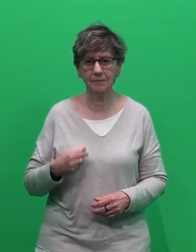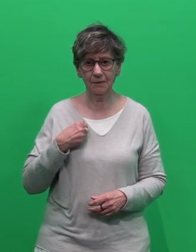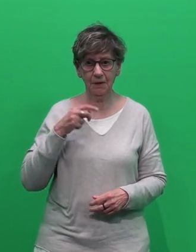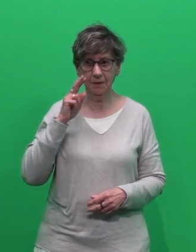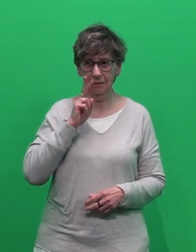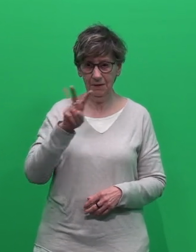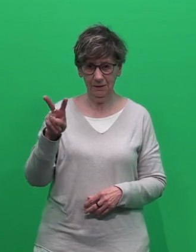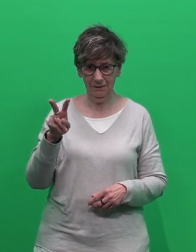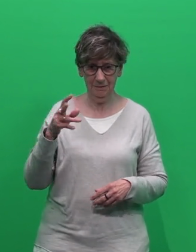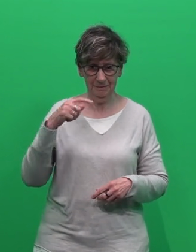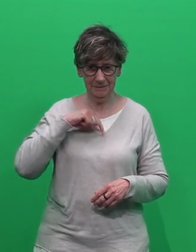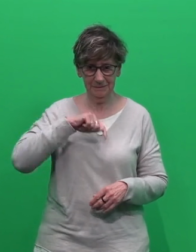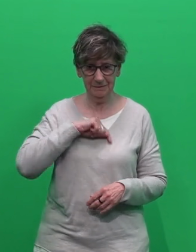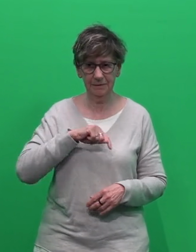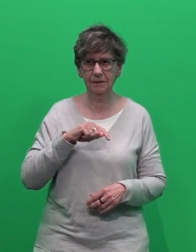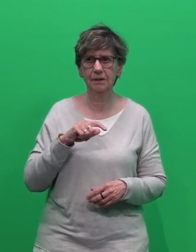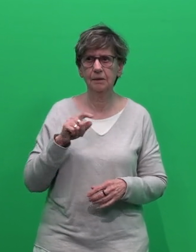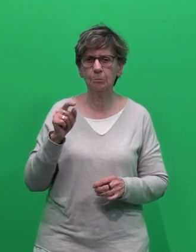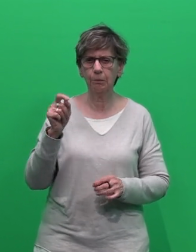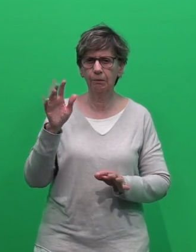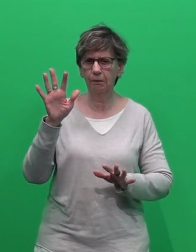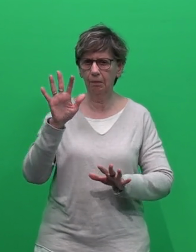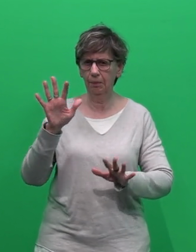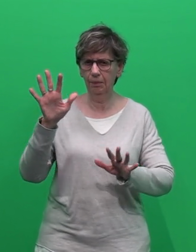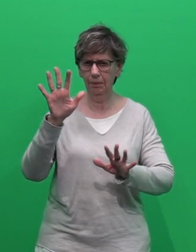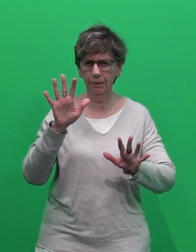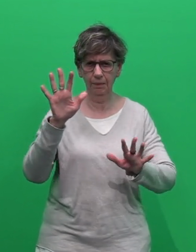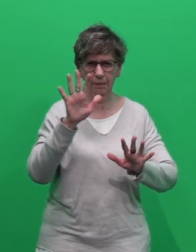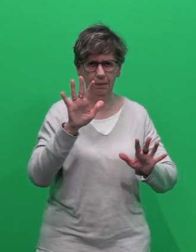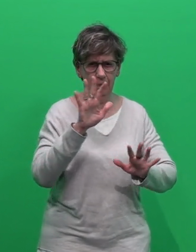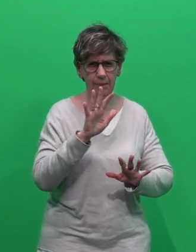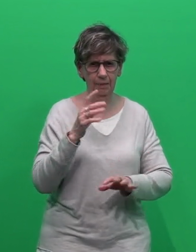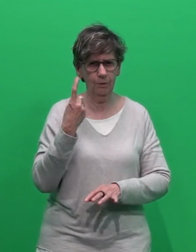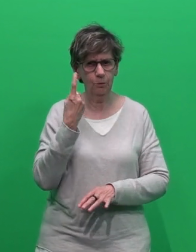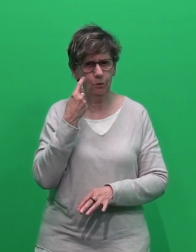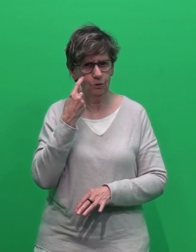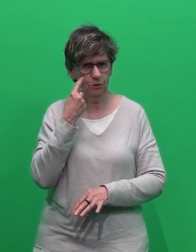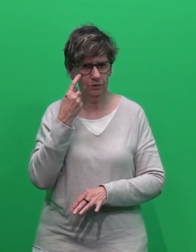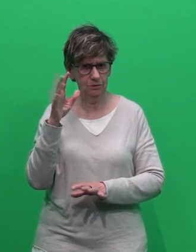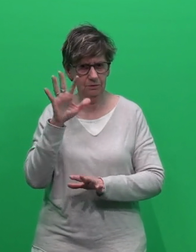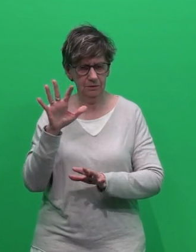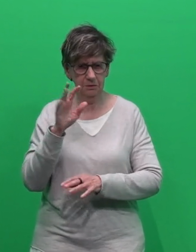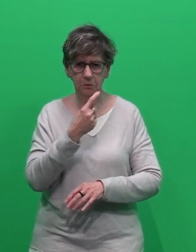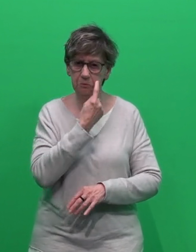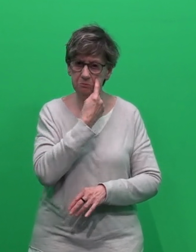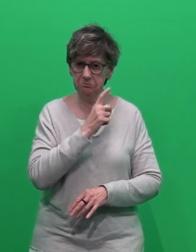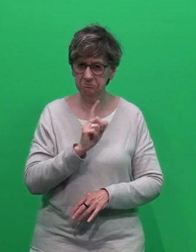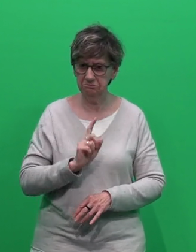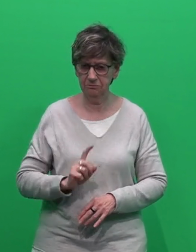Tinc la sensació que veig una mica borrós d'un ull, el dret, de l'altre, l'esquerre, no.